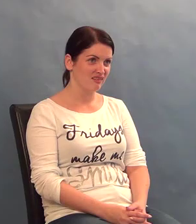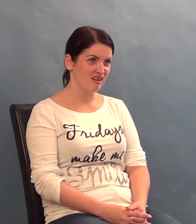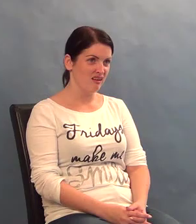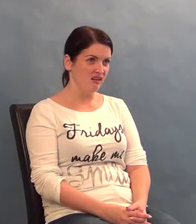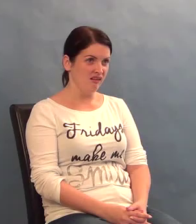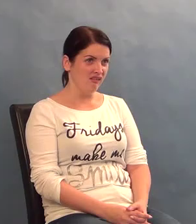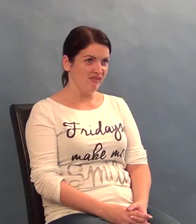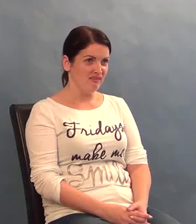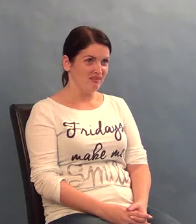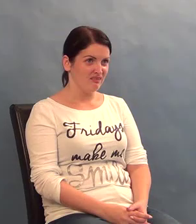Po godzinie szóstej?